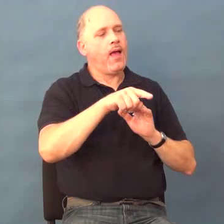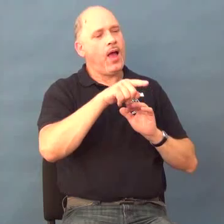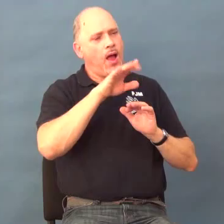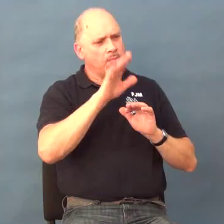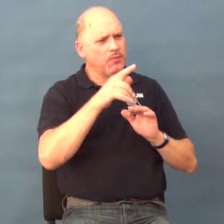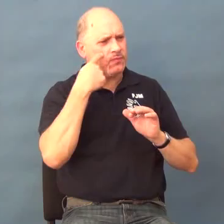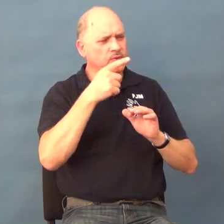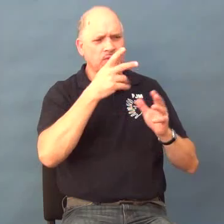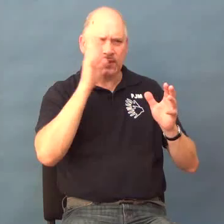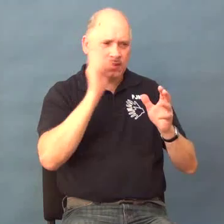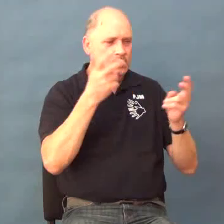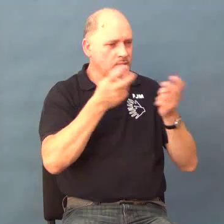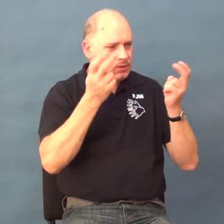Potem chłopiec coś zauważa, szuka dalej.